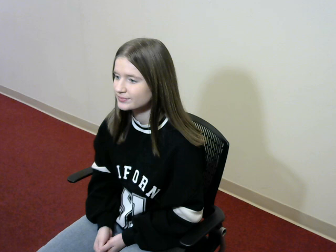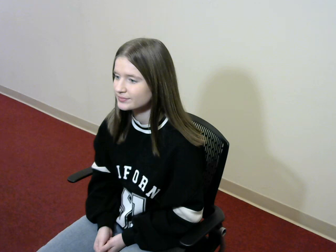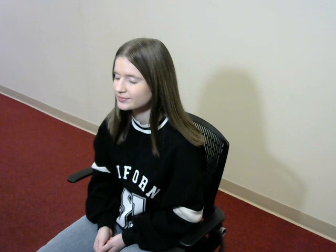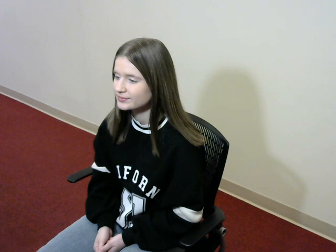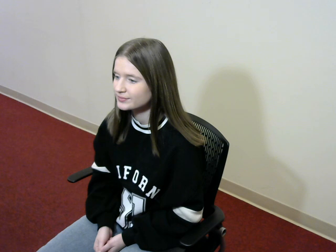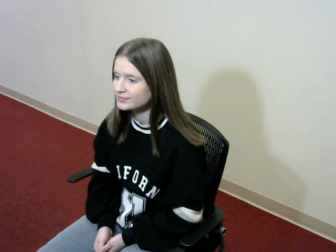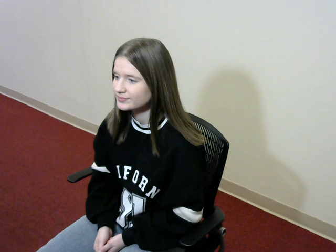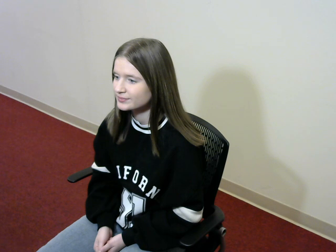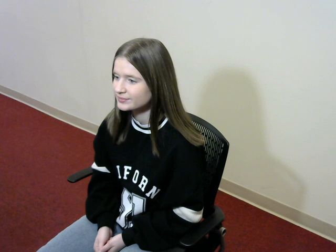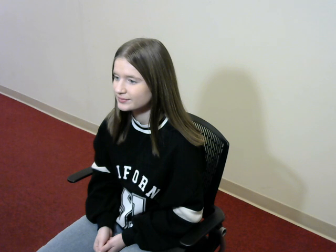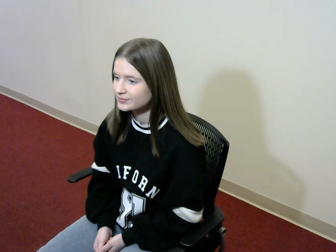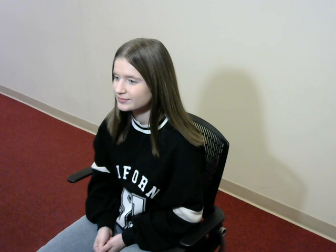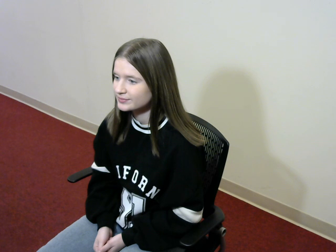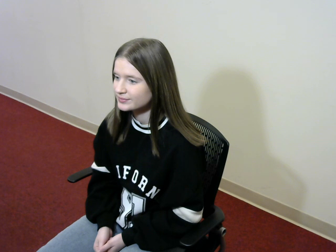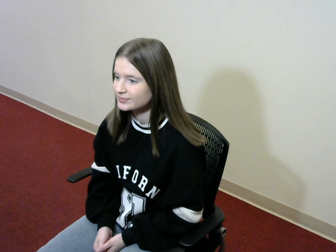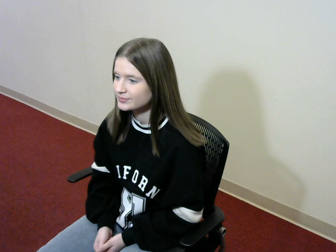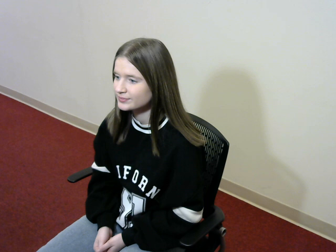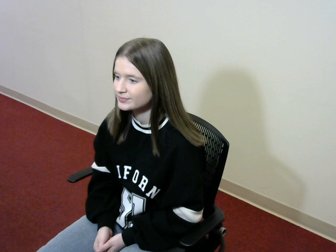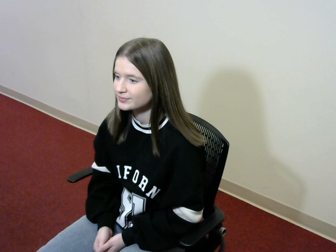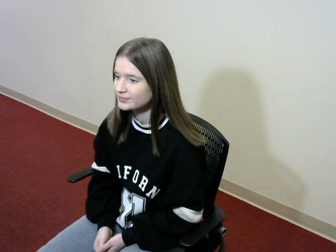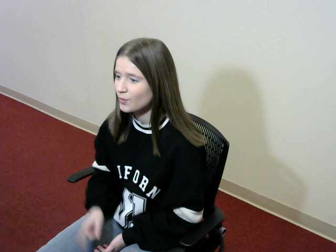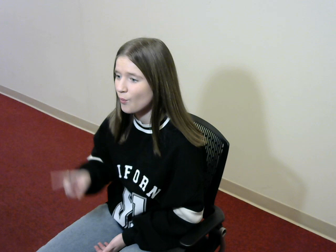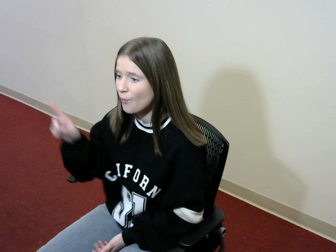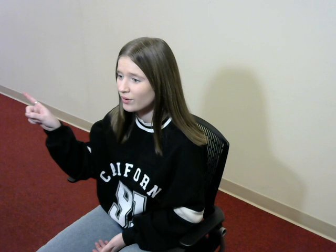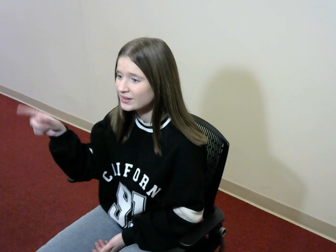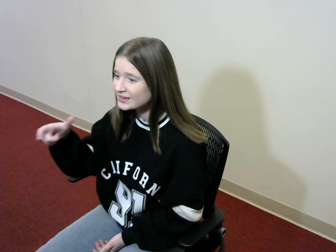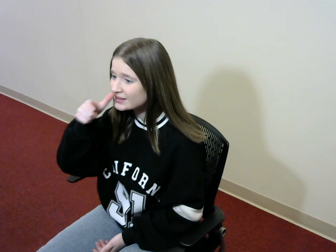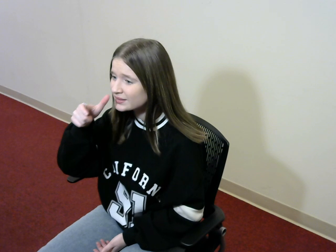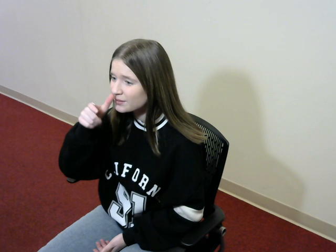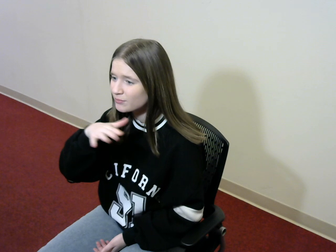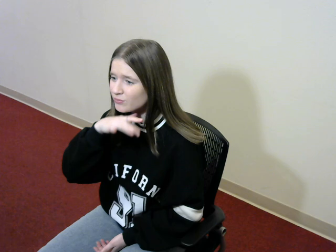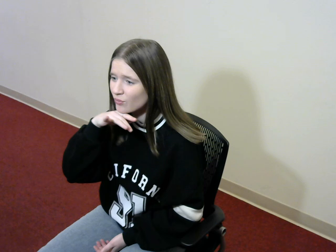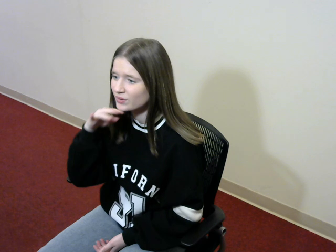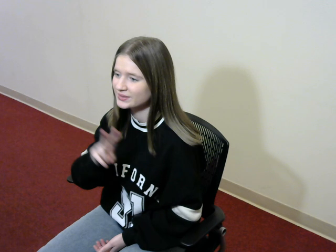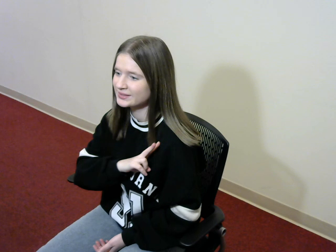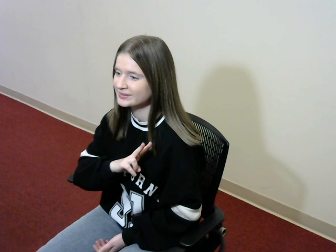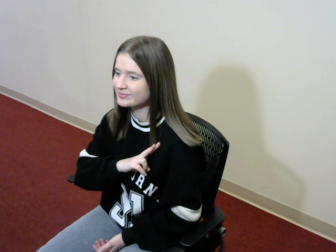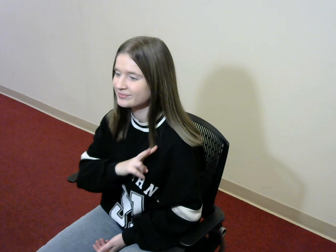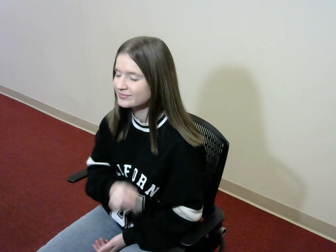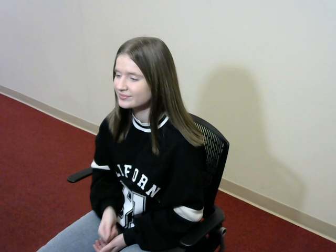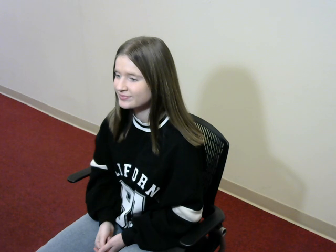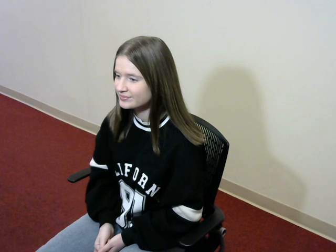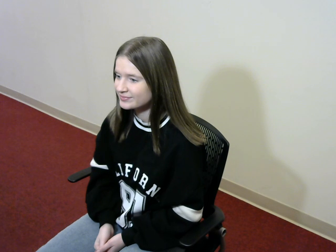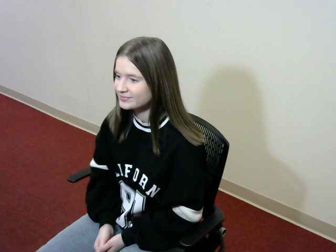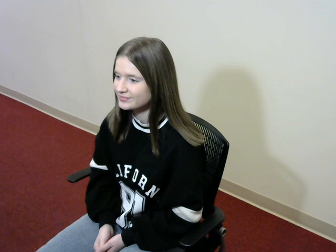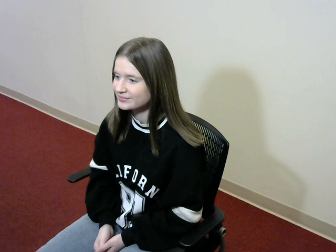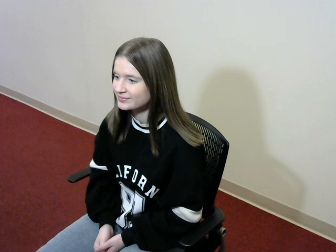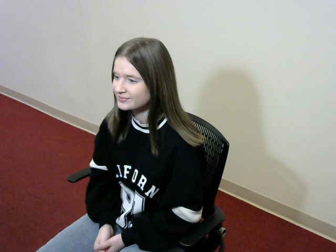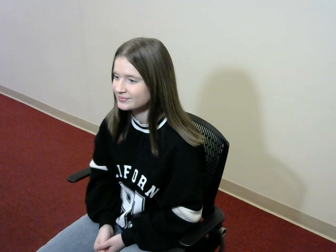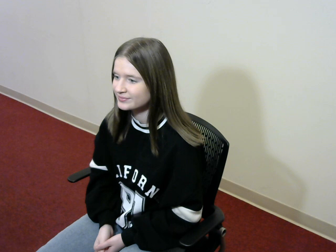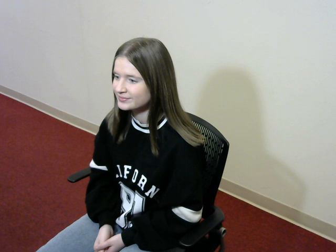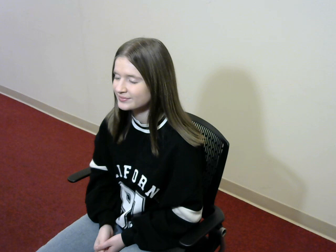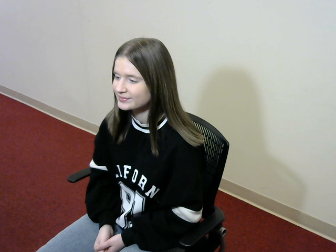O itləri çox sevir